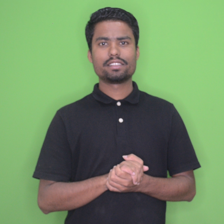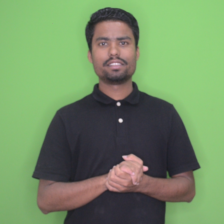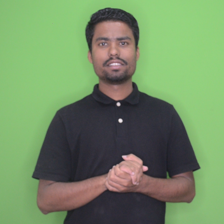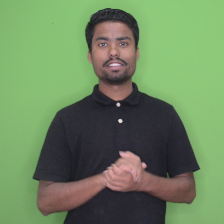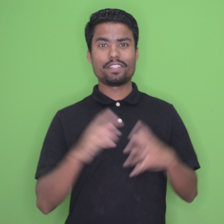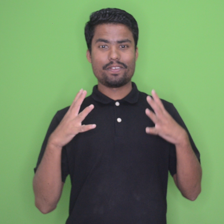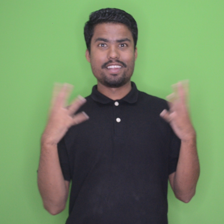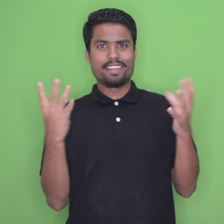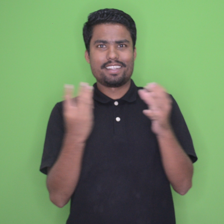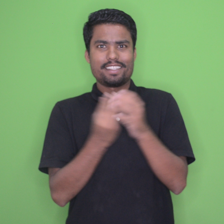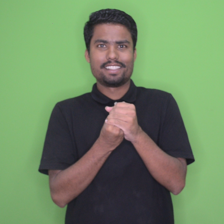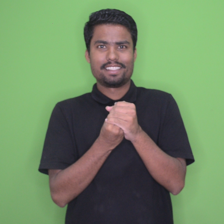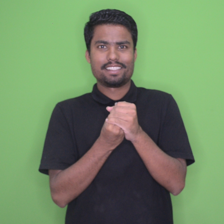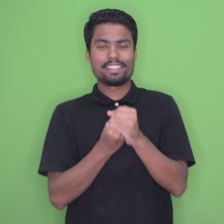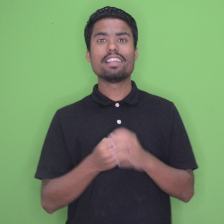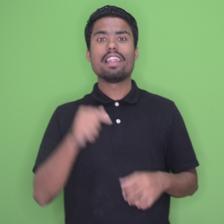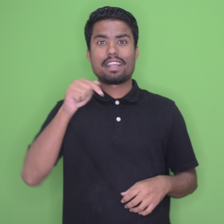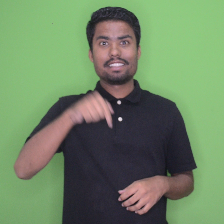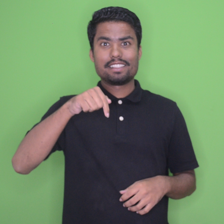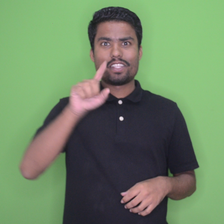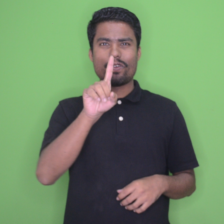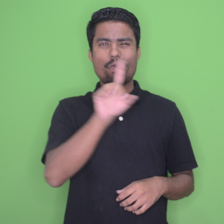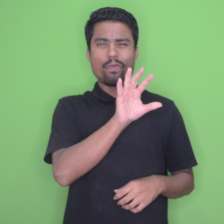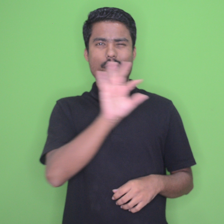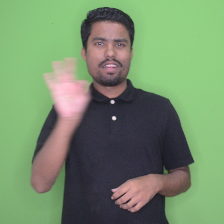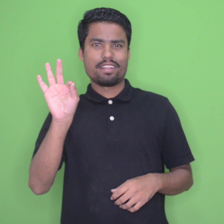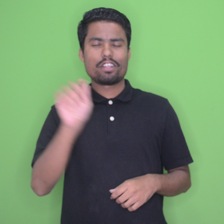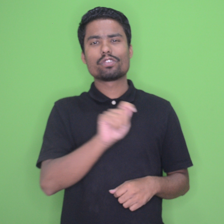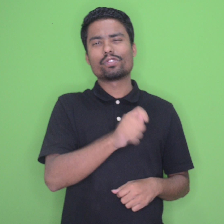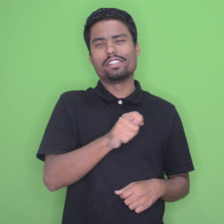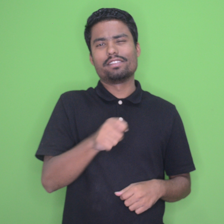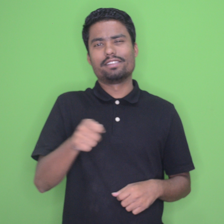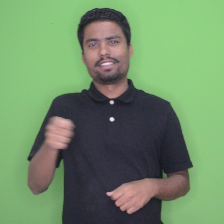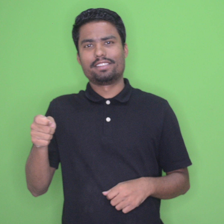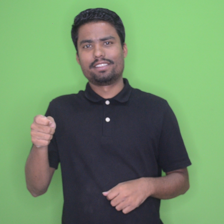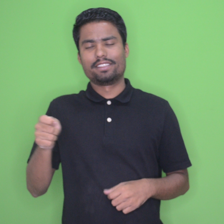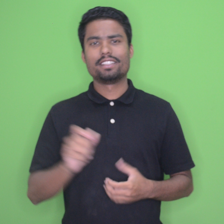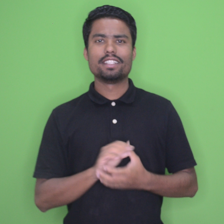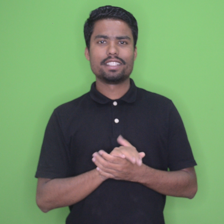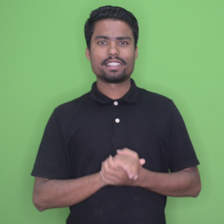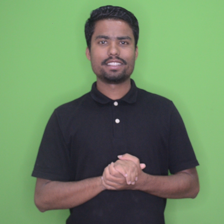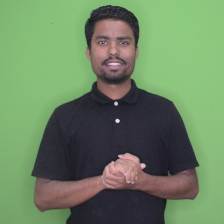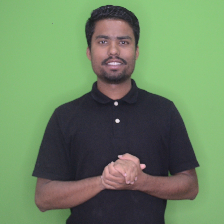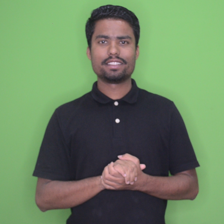This week we are having holiday